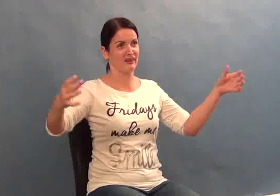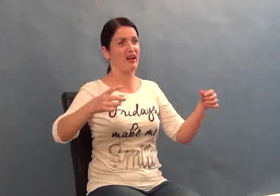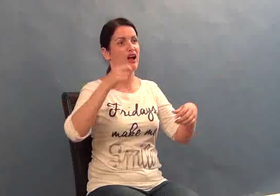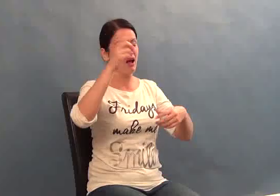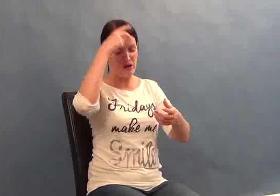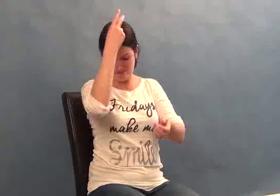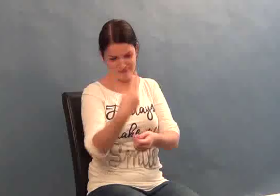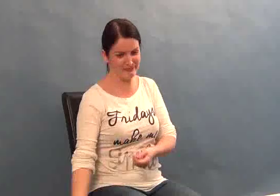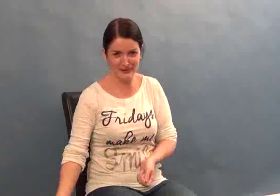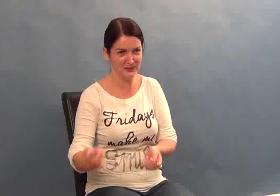Kot spadł ze środka rynny.